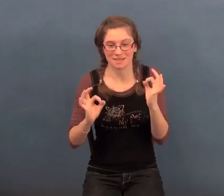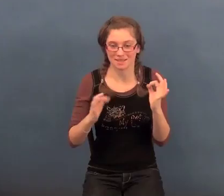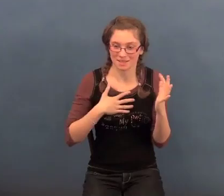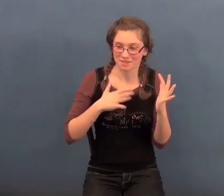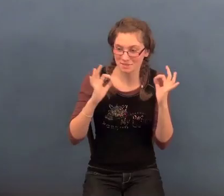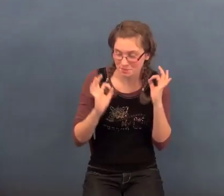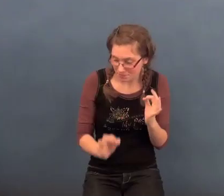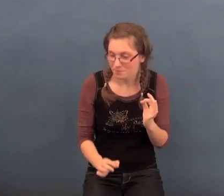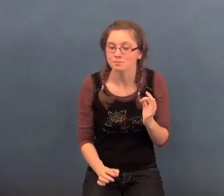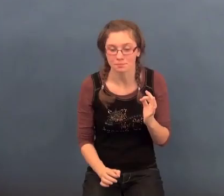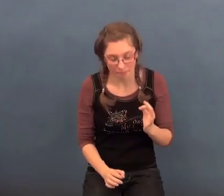Czuje się dobrze.